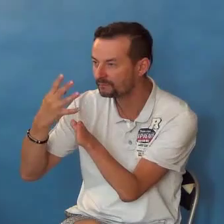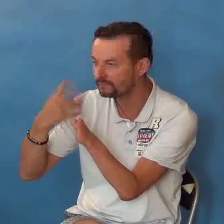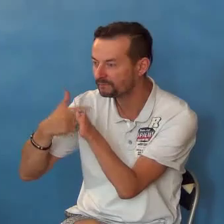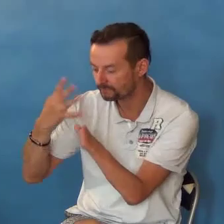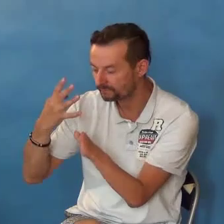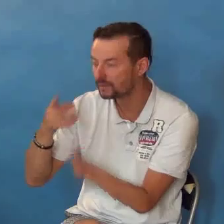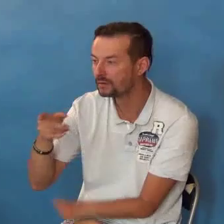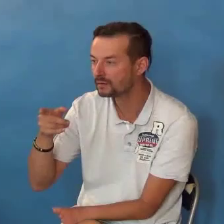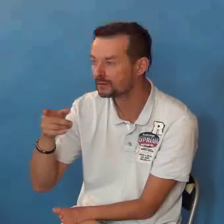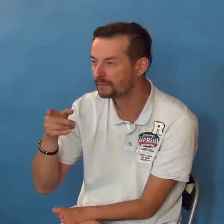Dwudziesty czwarty.